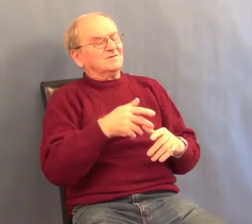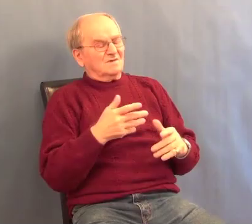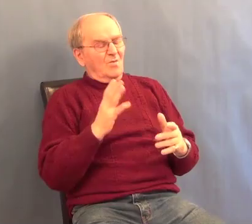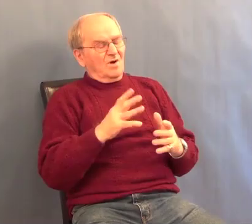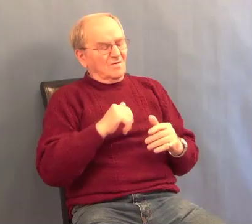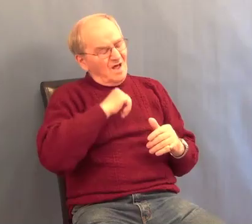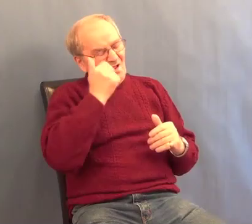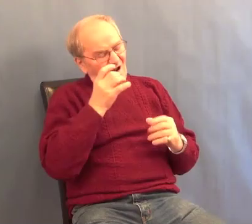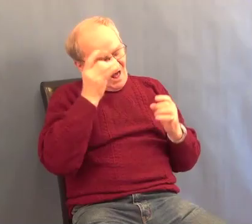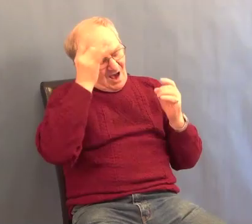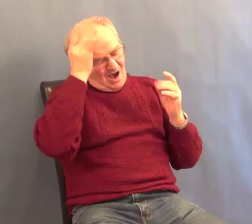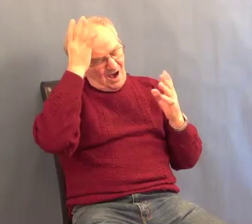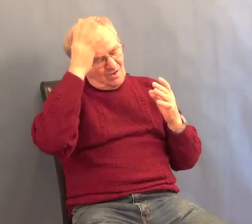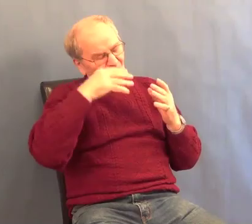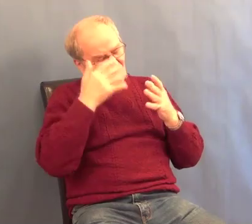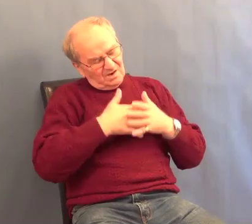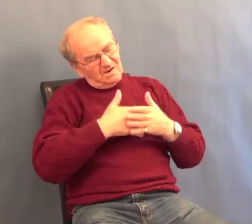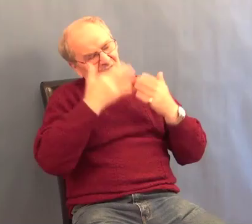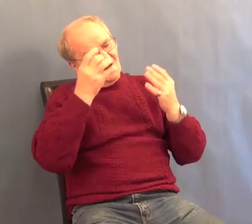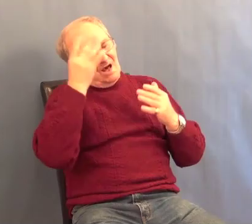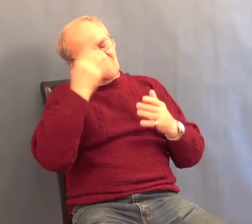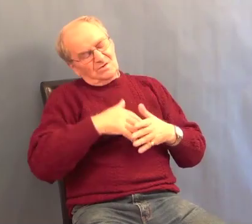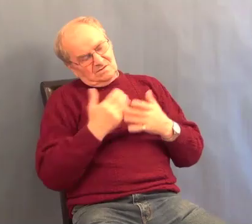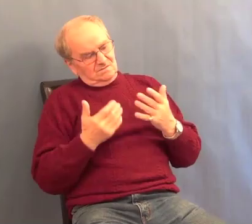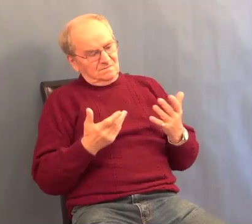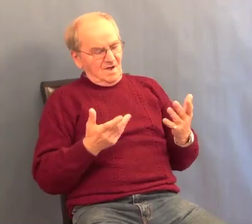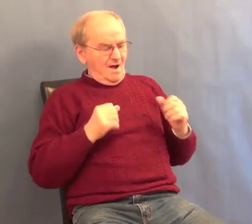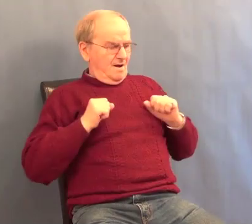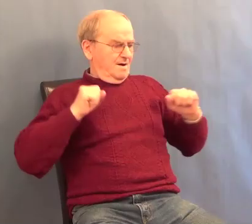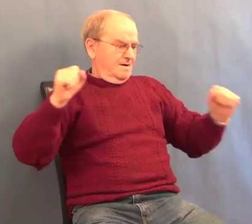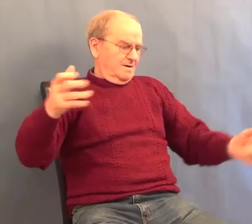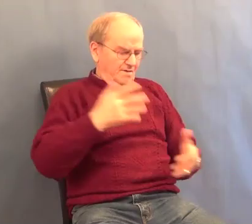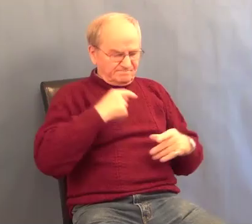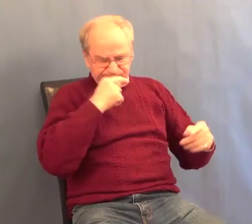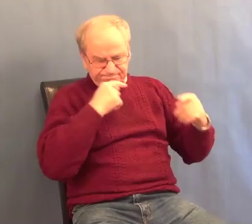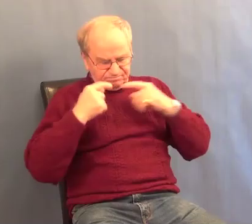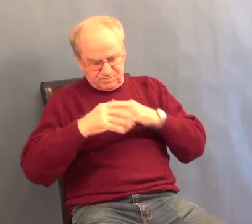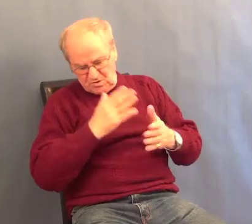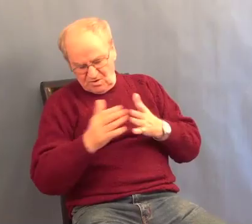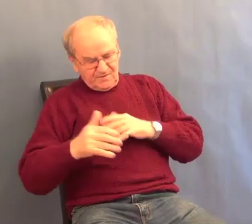Na drugi dzień rano ta osoba wstała, umyła zęby, przyszykowała się.